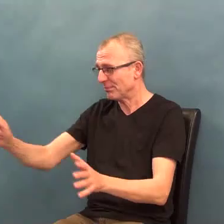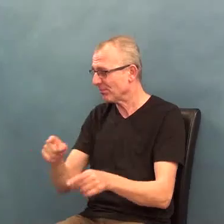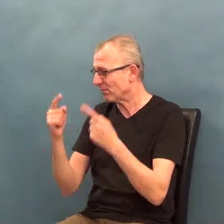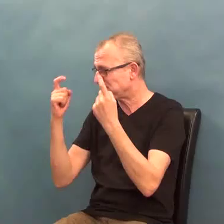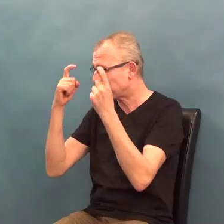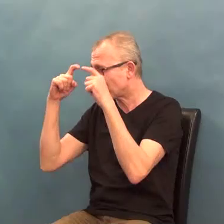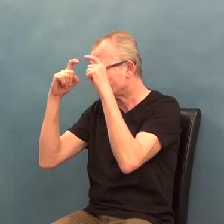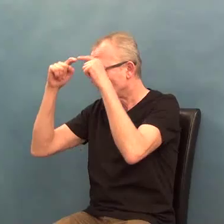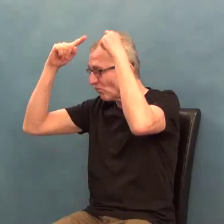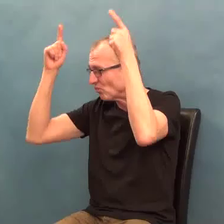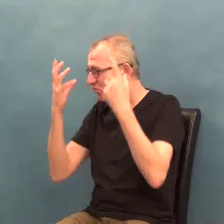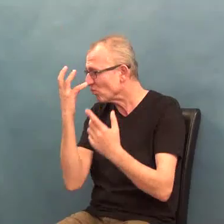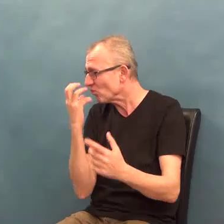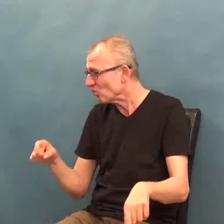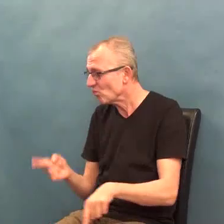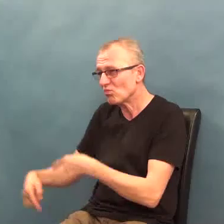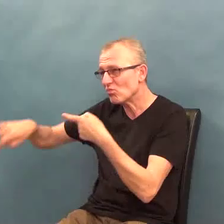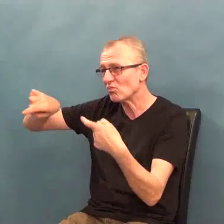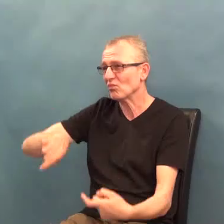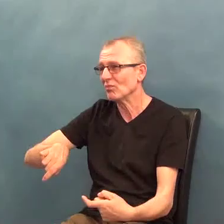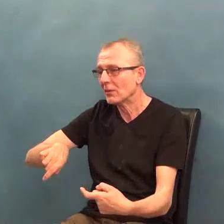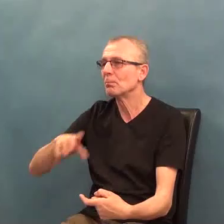Myszka marszczy brwi, obraża się i odwraca na drugi bok.